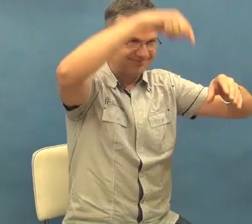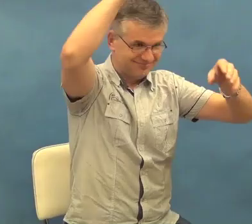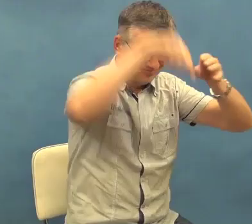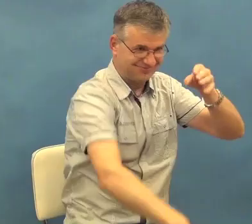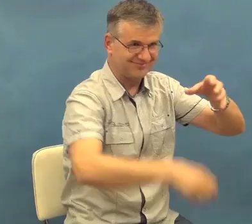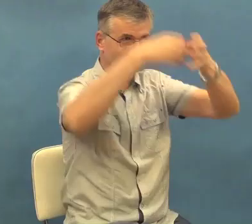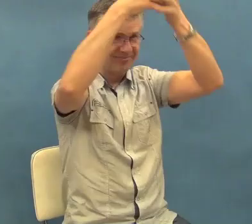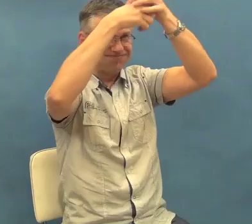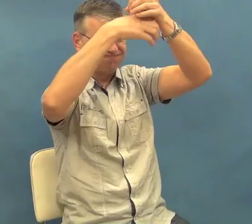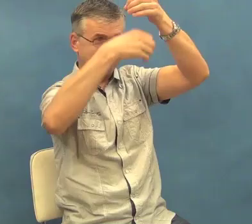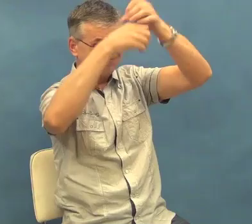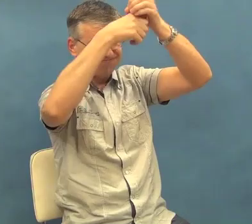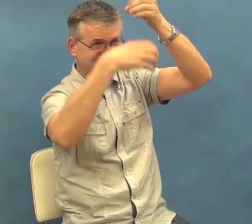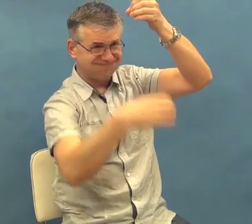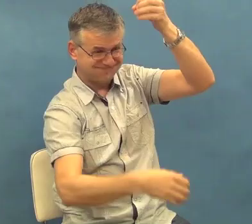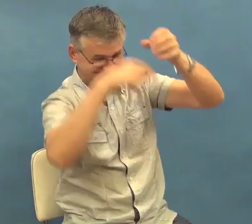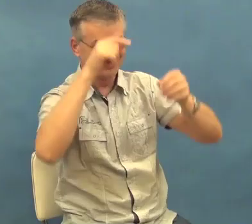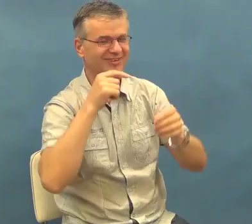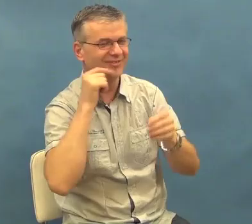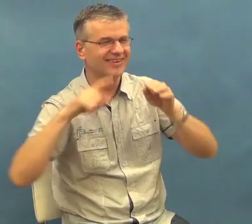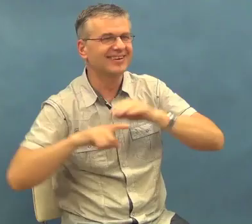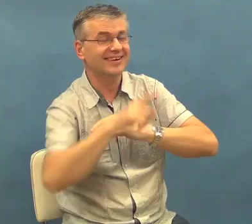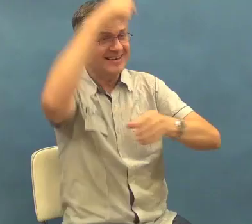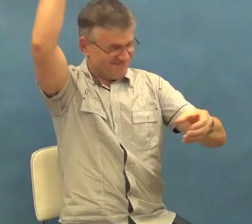Kula spada na głowę kota.